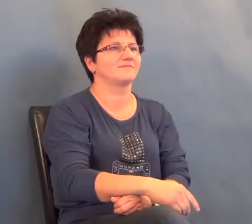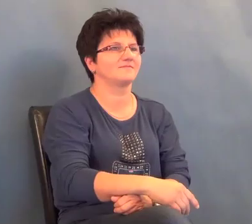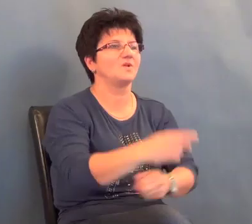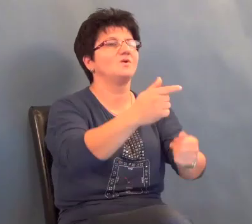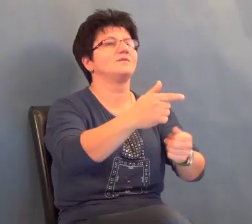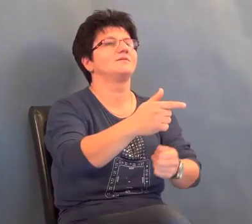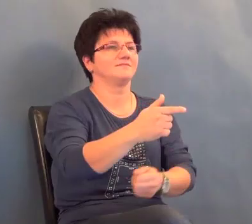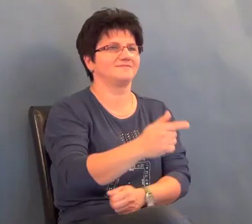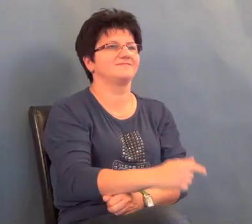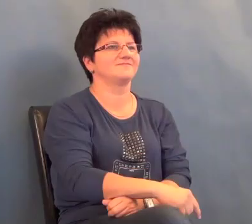Dwudziestego.